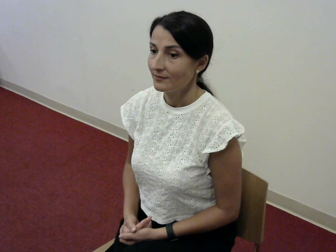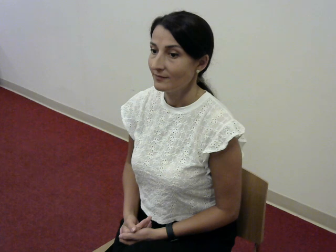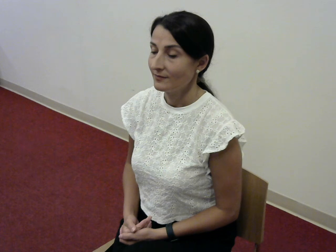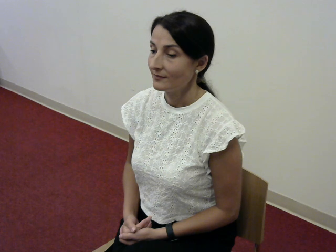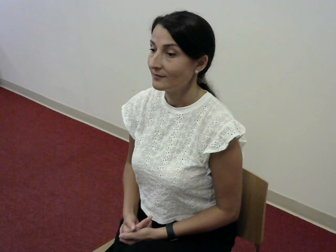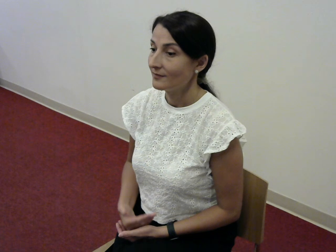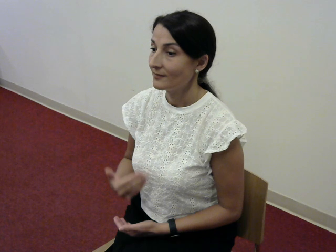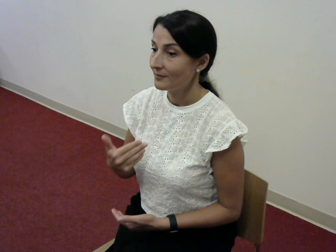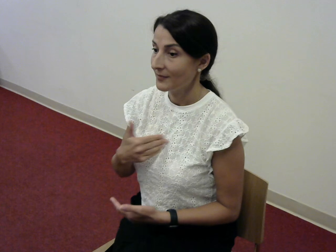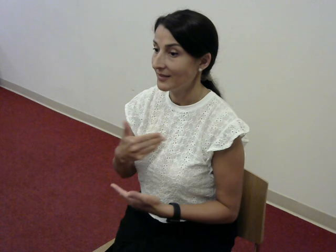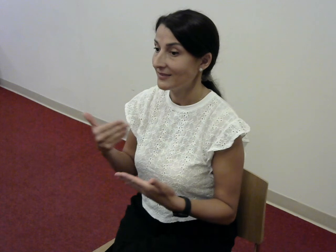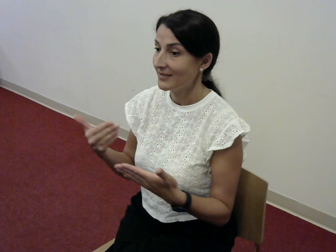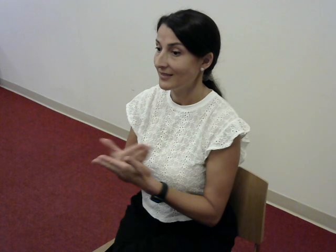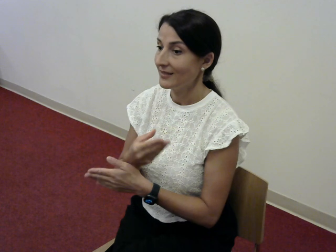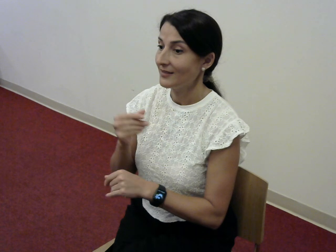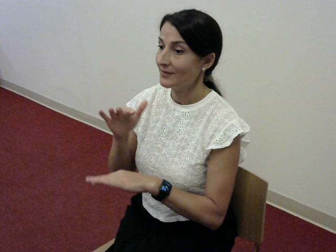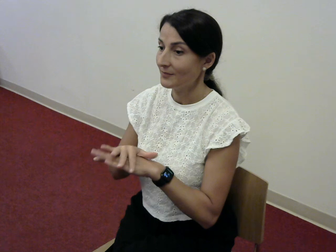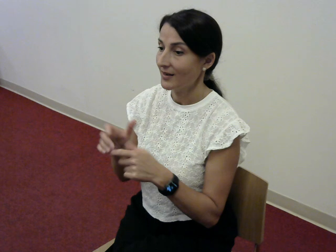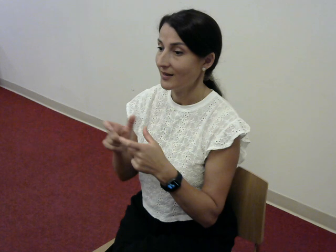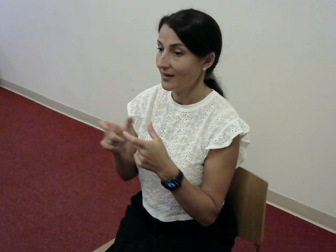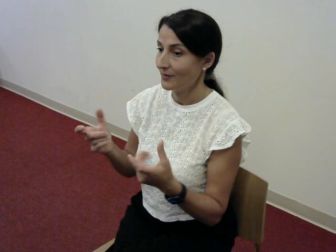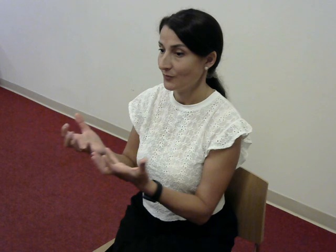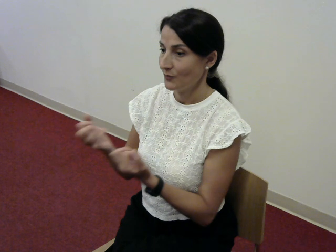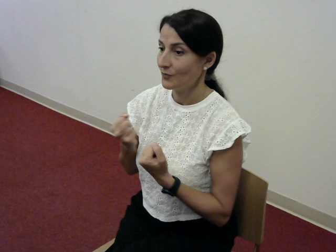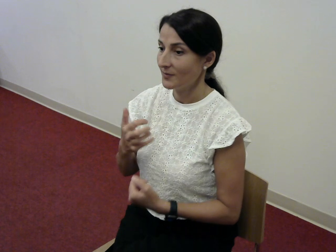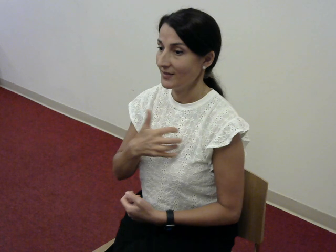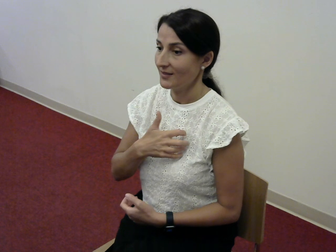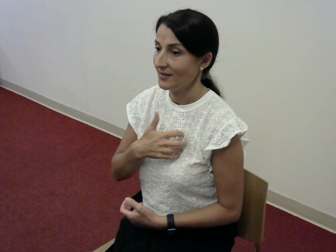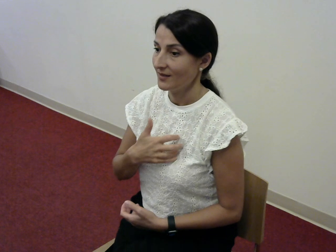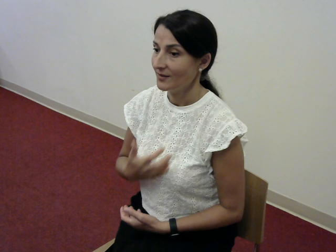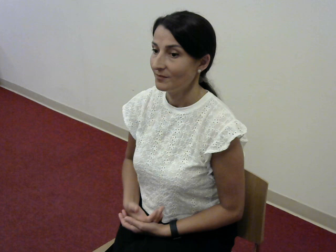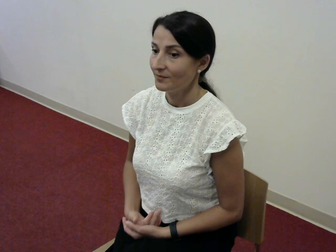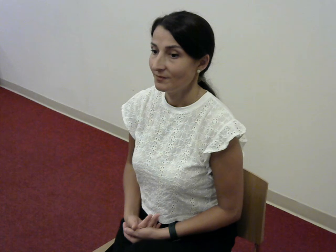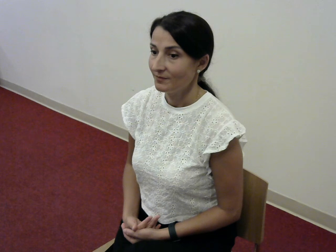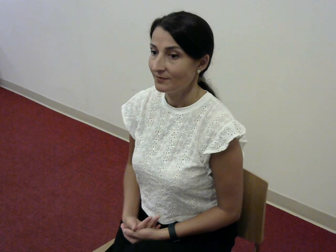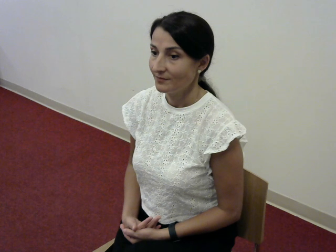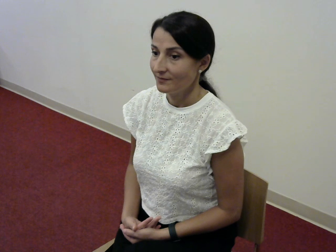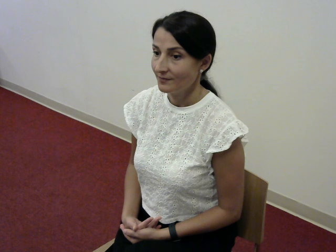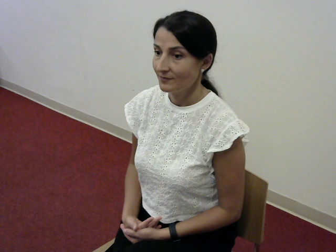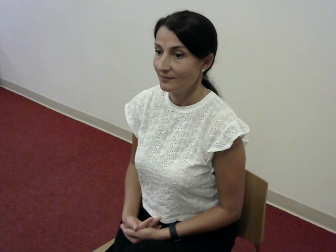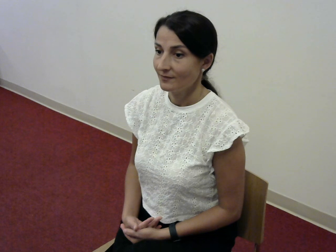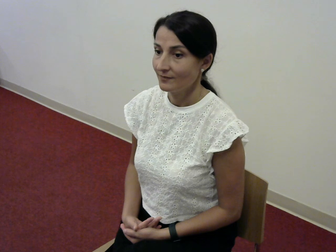Mən yeni bank kartı götürmək istəyirəm